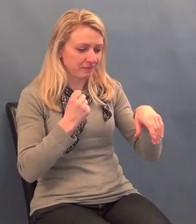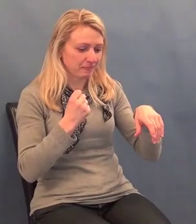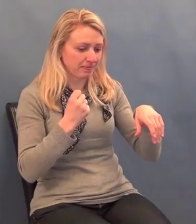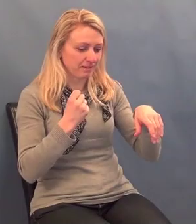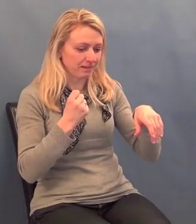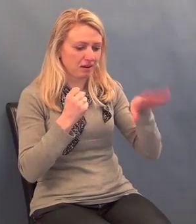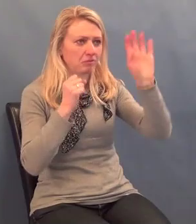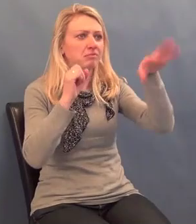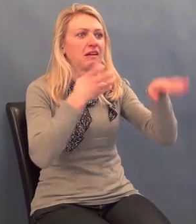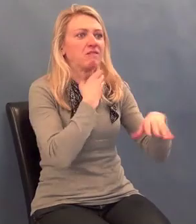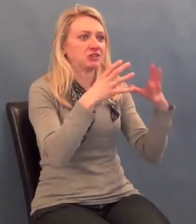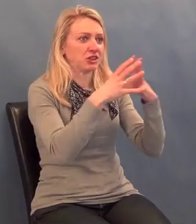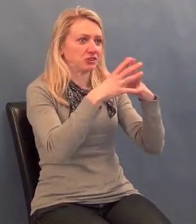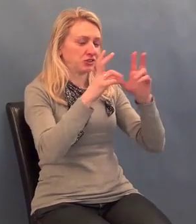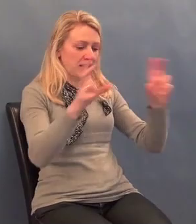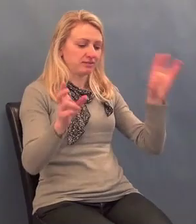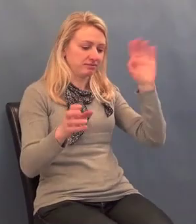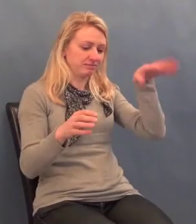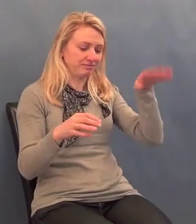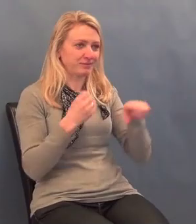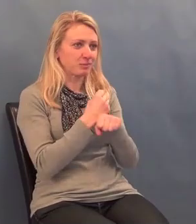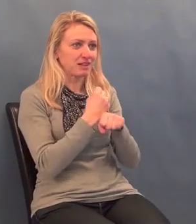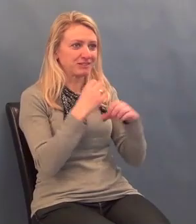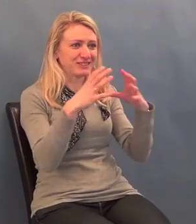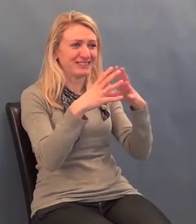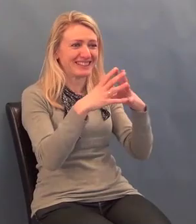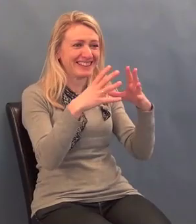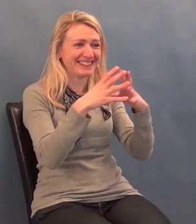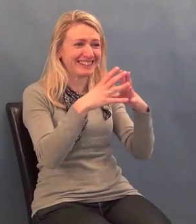Mam czas i mogę dłużej, nawet do dziesiątej, bo pracuję jutro od godziny dziesiątej.